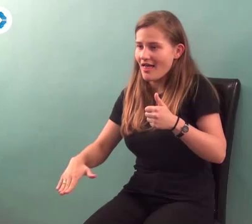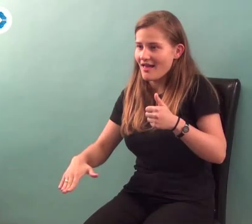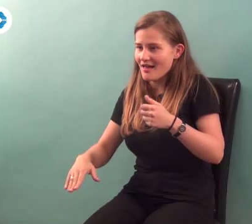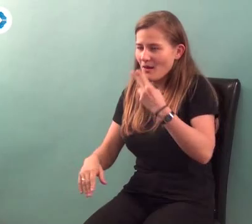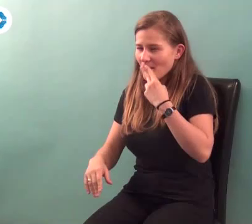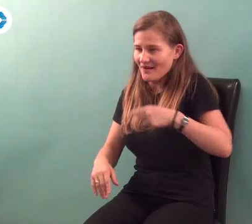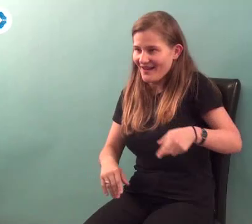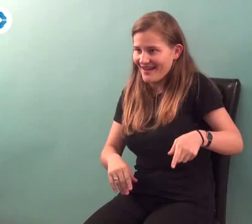Ten pierwszy to Charlie Chaplin.